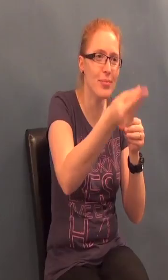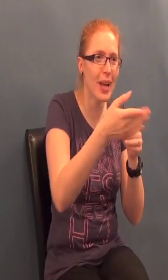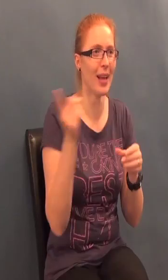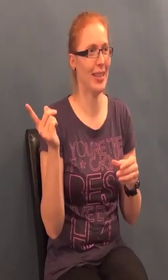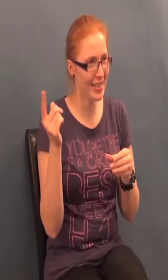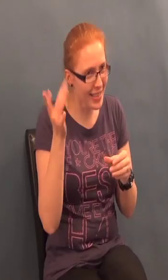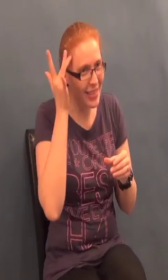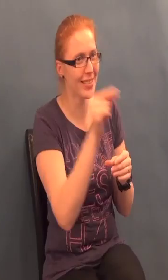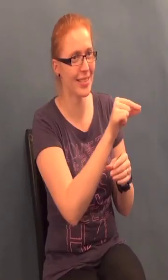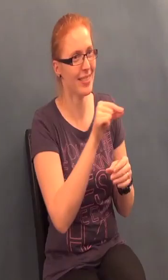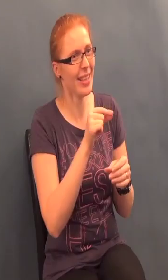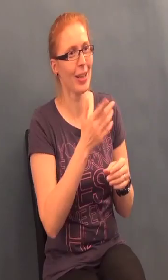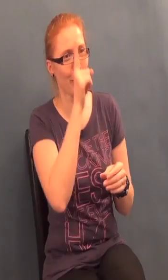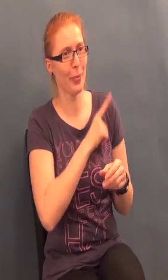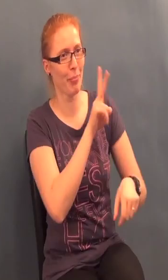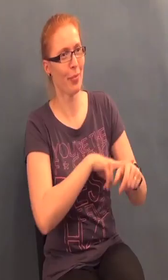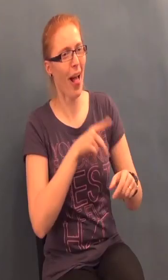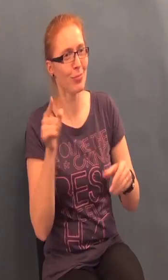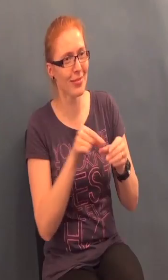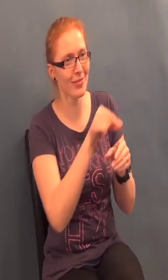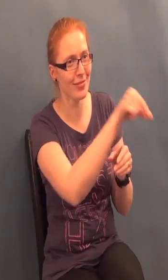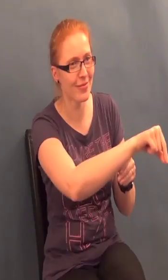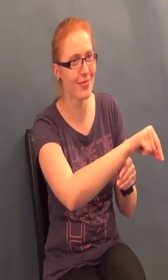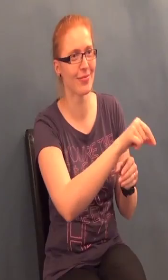Zmieszany Charlie Chaplin z obawy przed policjantem wydaje resztę.